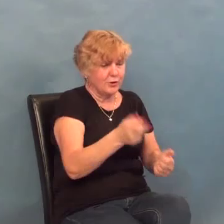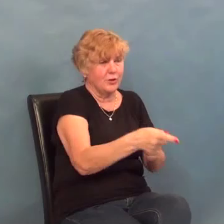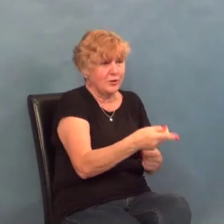Pasuje.